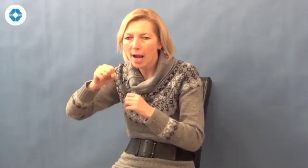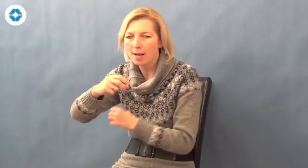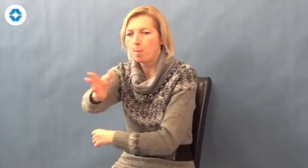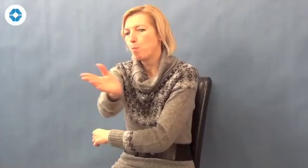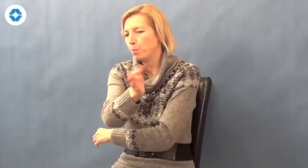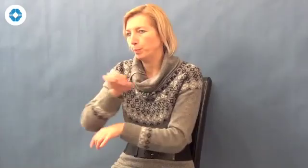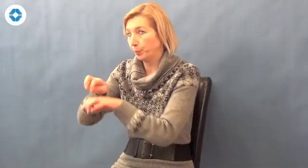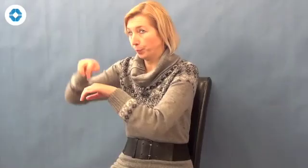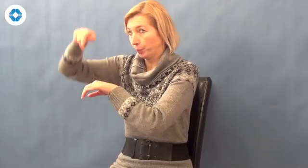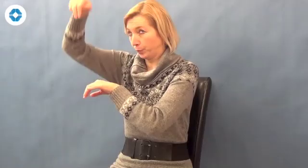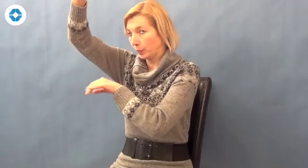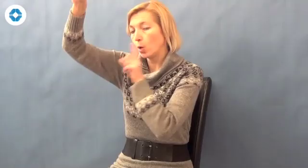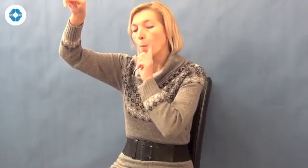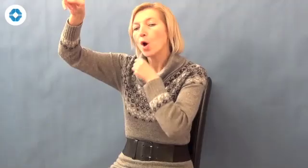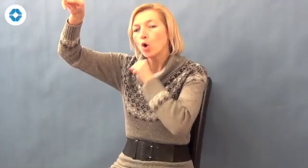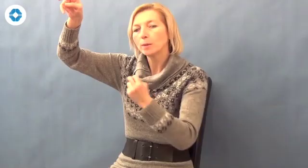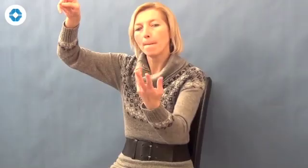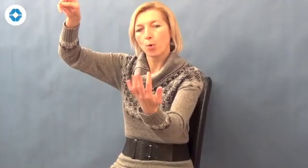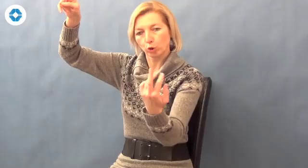Pan jest na górze, na drabinie, a tędy przechodzi pan z kozą.